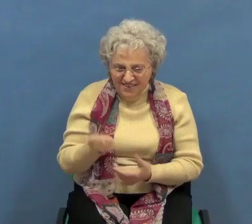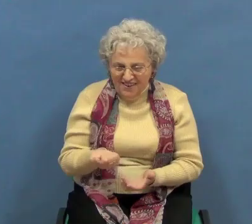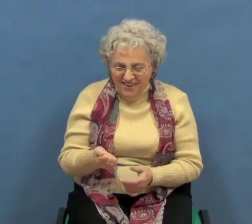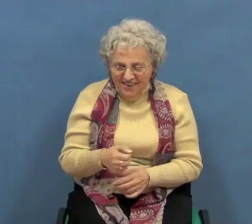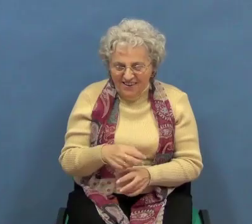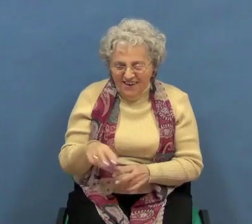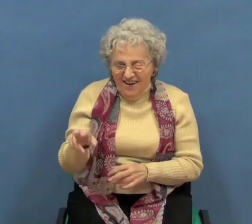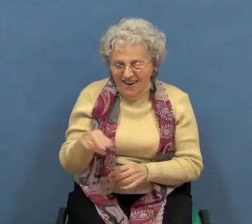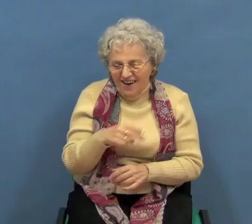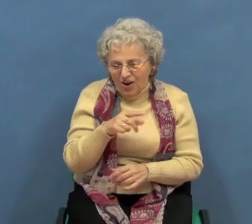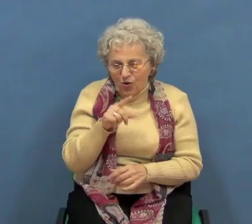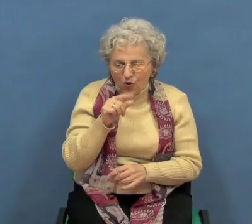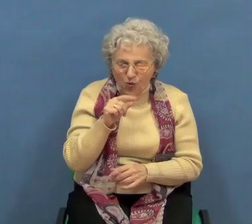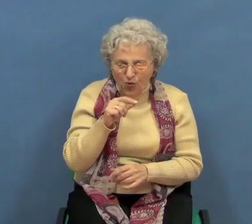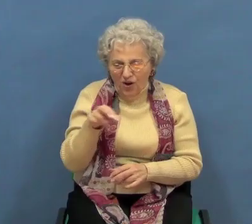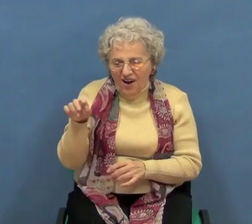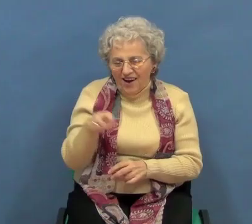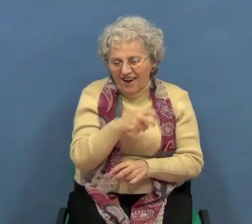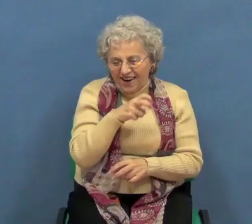Ptaszek huśta się i śpiewa.